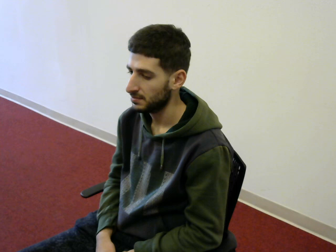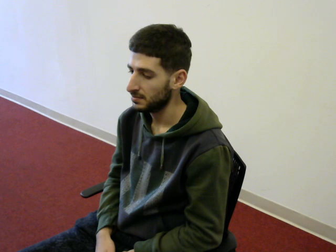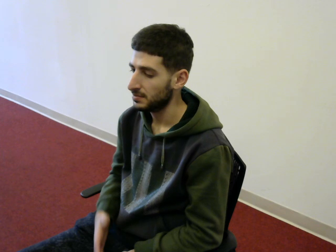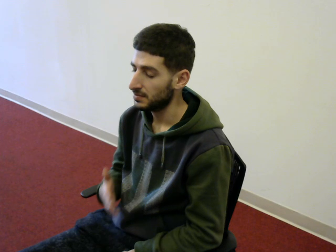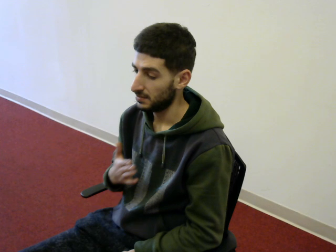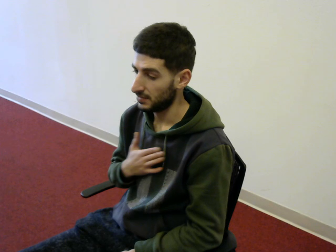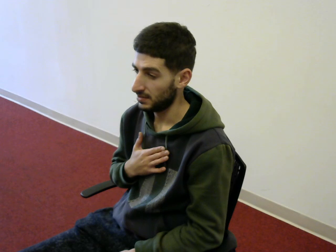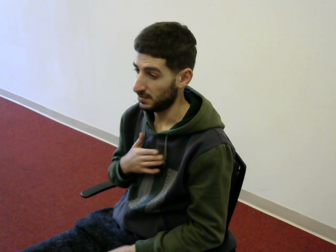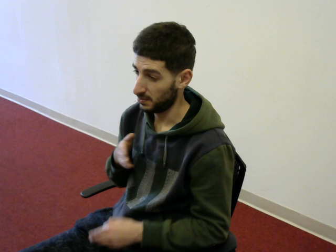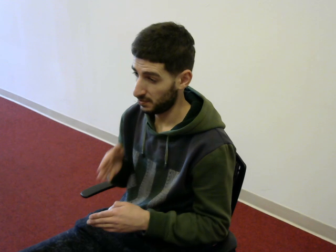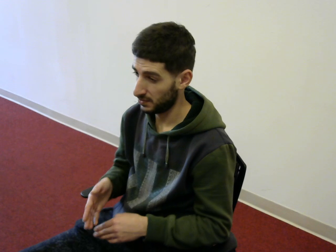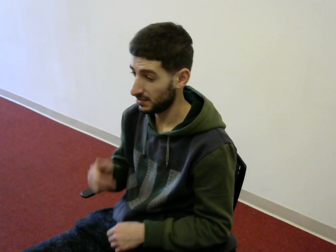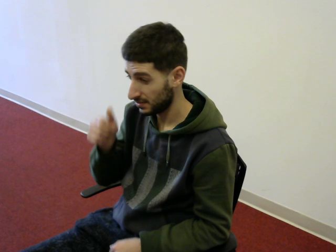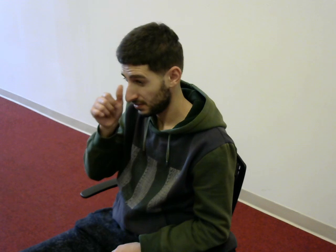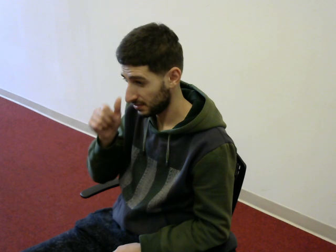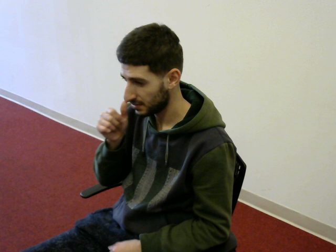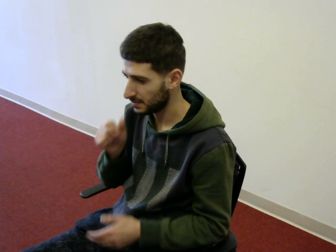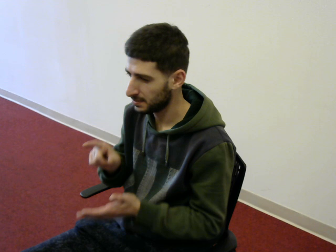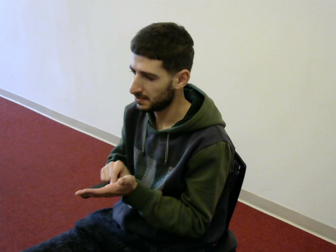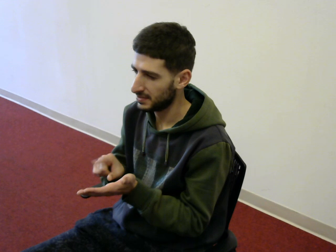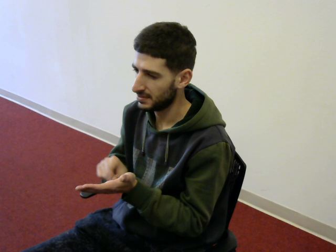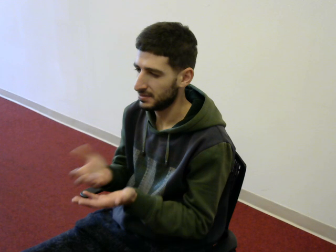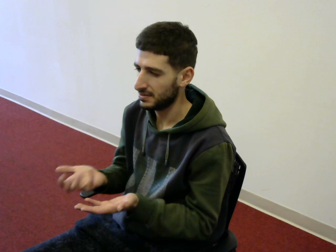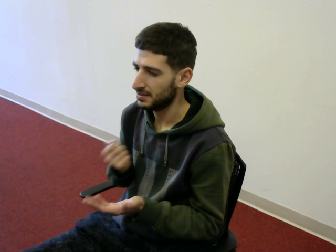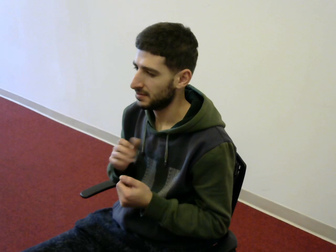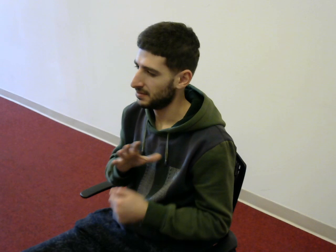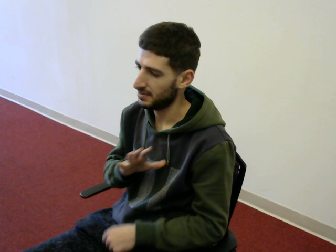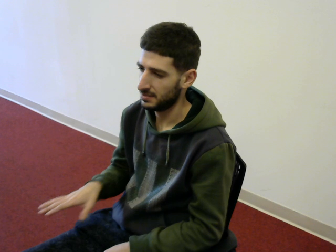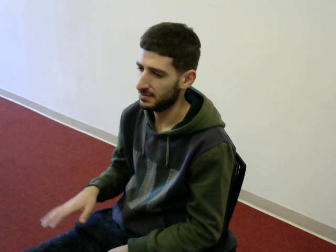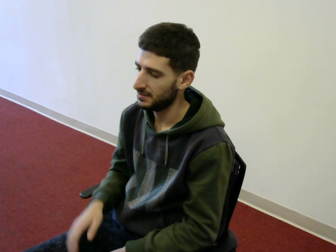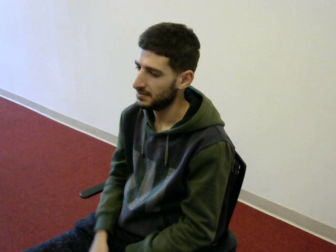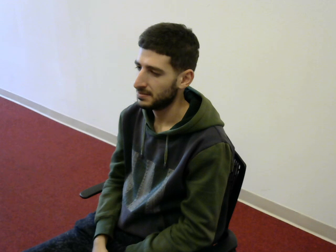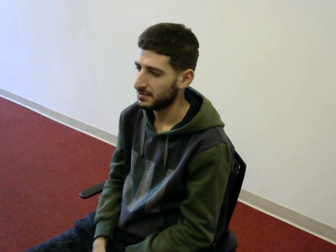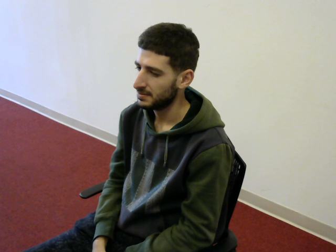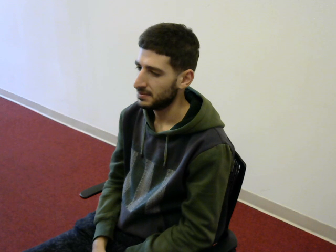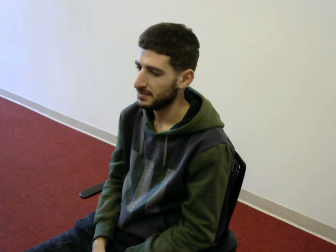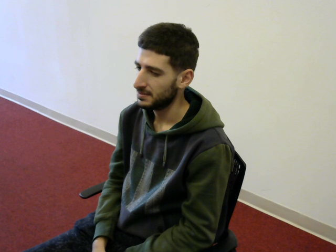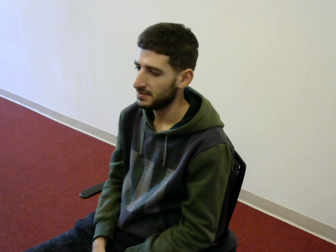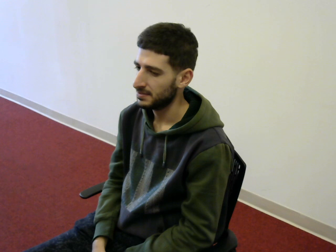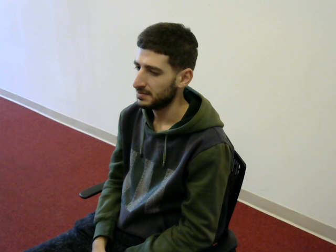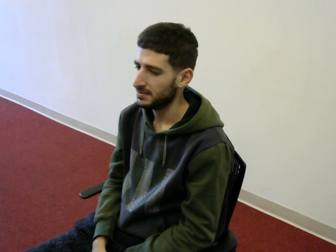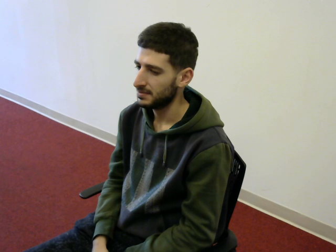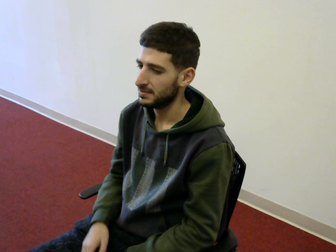Mən bu ay pensiya almamışam